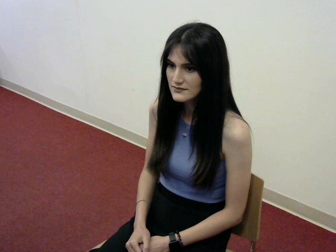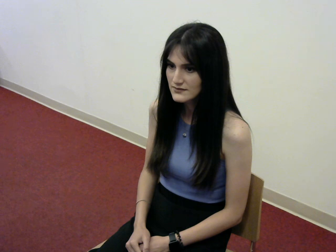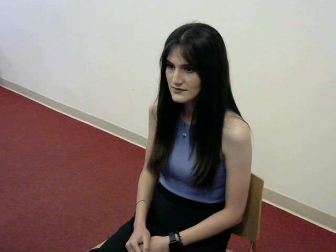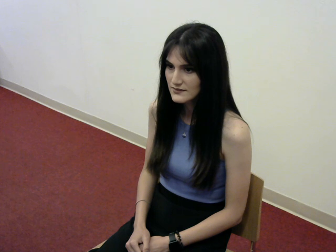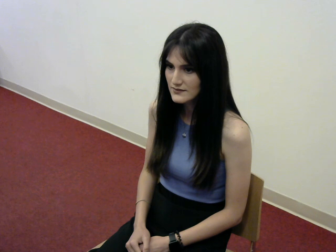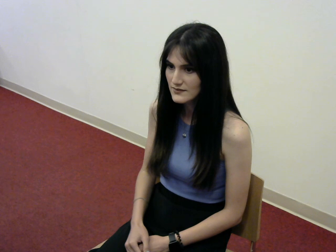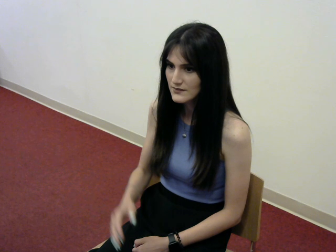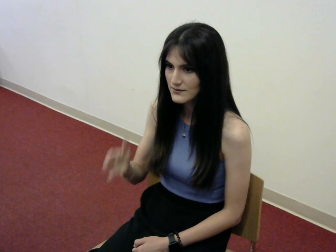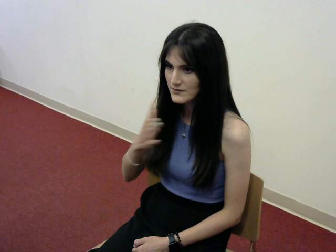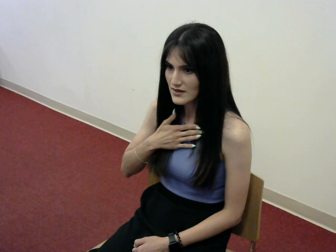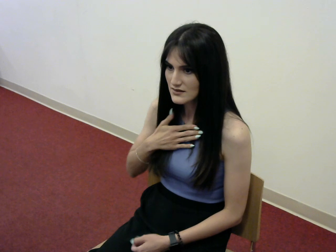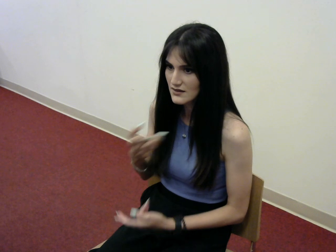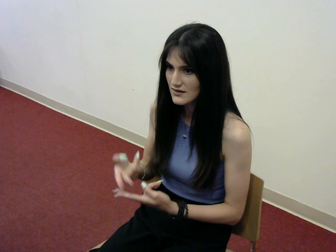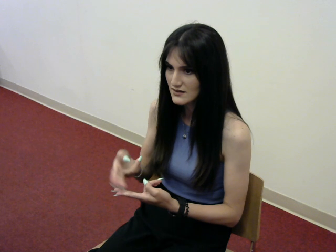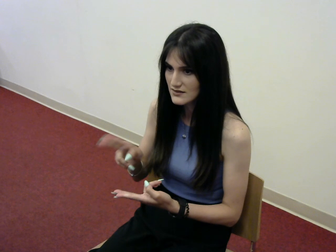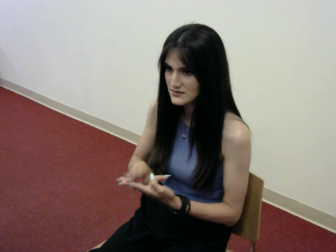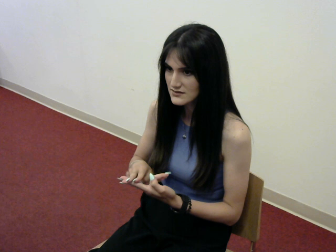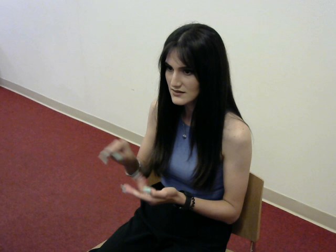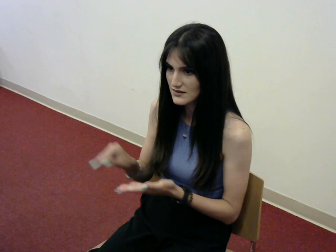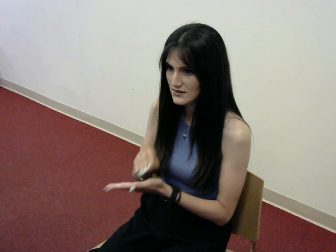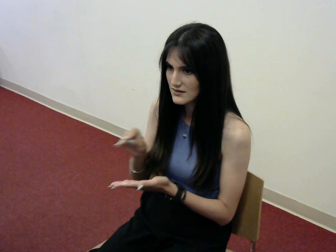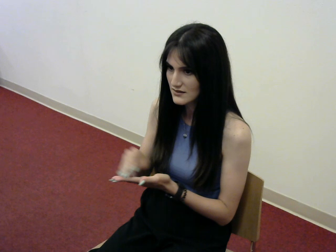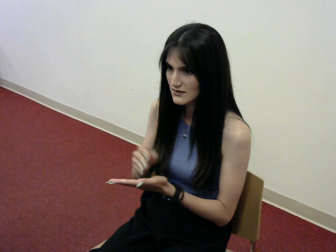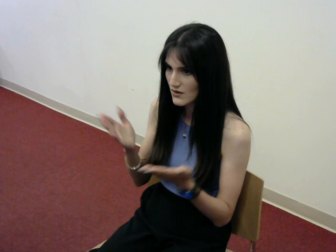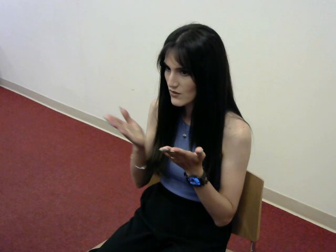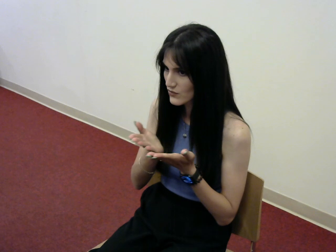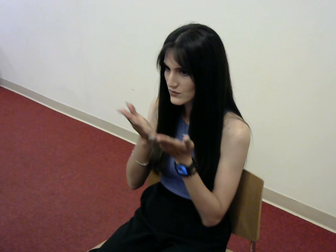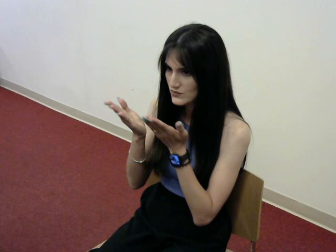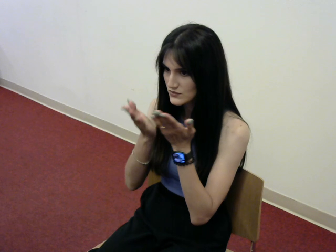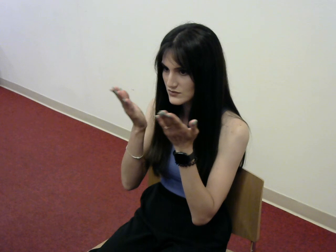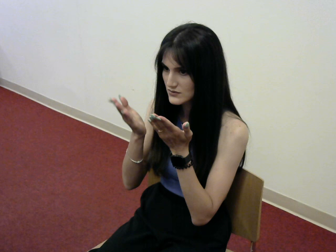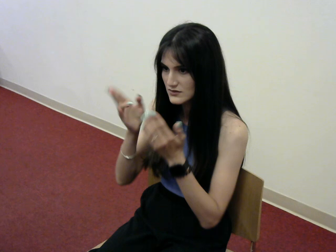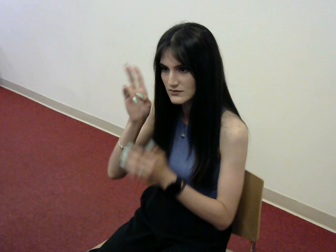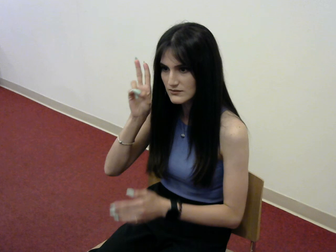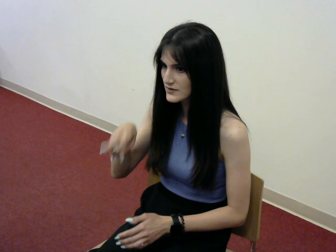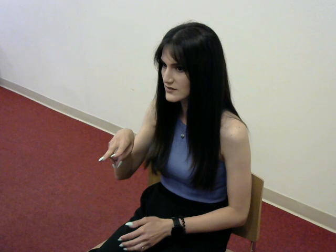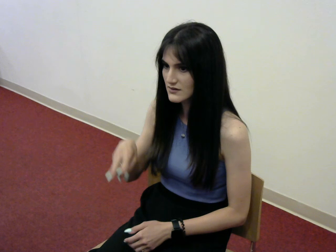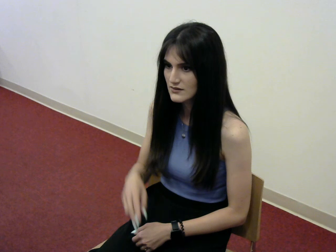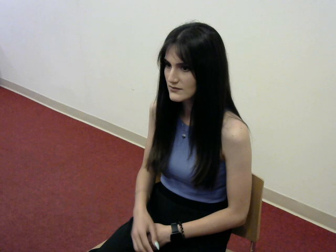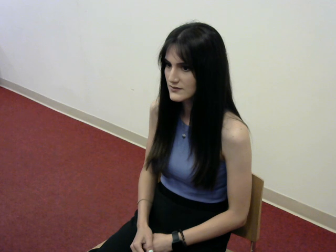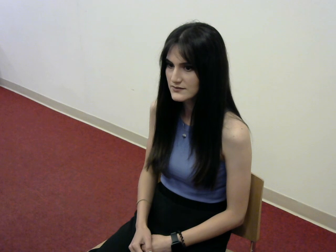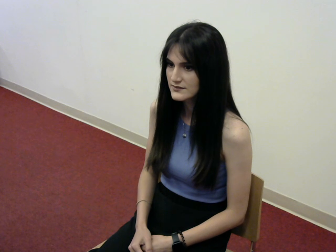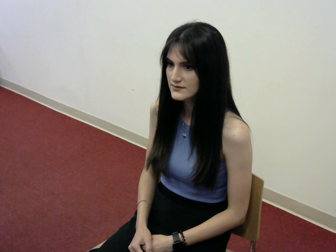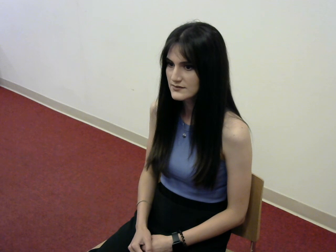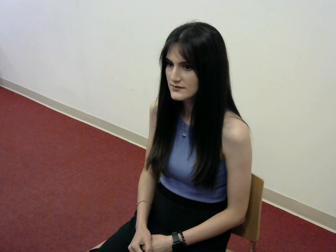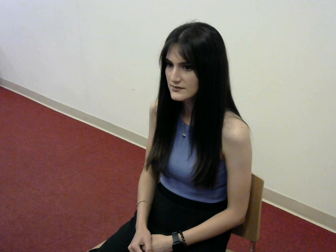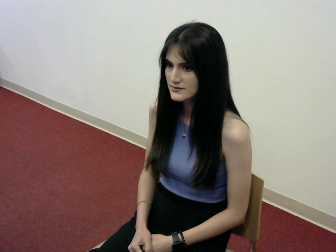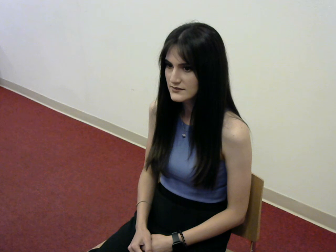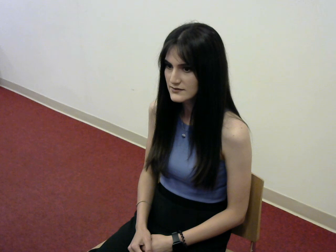Mən bu yazını oxuya bilmirəm